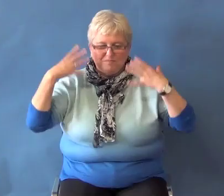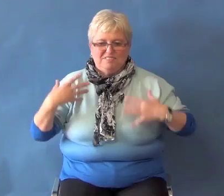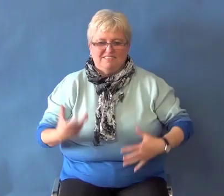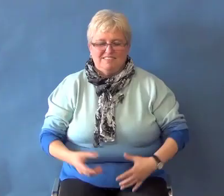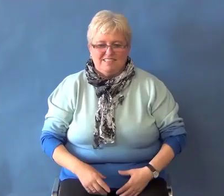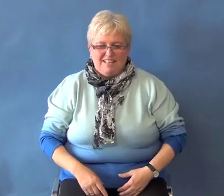Oblewa go.